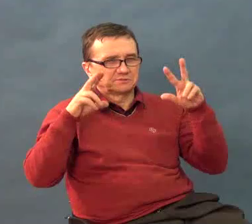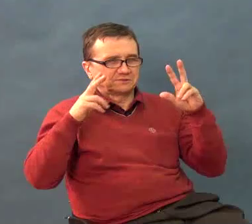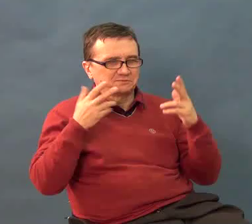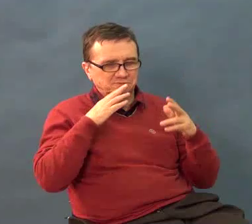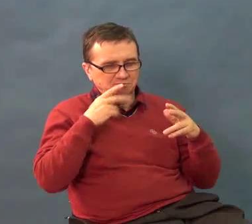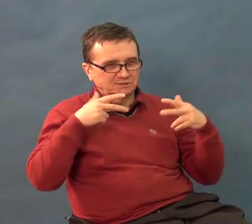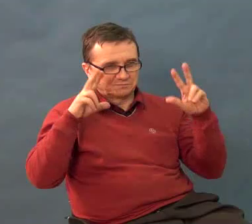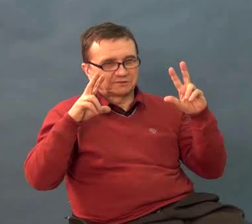Chyba na trzecim piętrze.